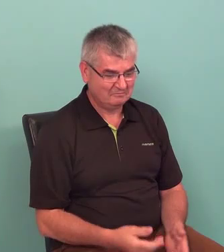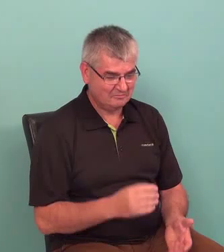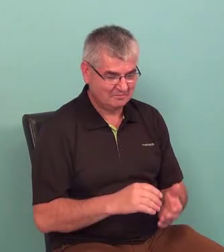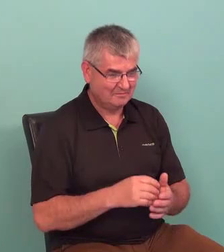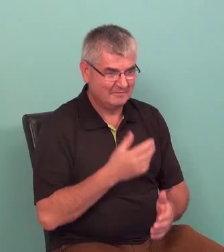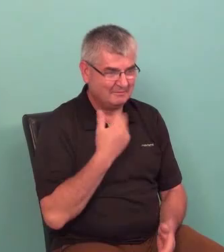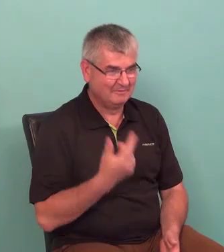Nie jest napisane.